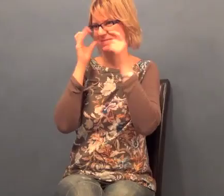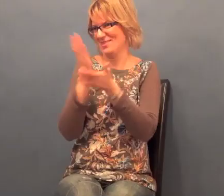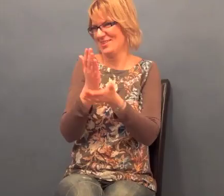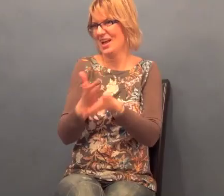Pies się tym nie interesuje.